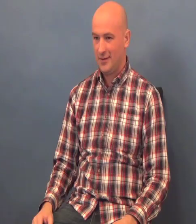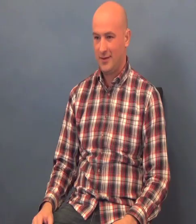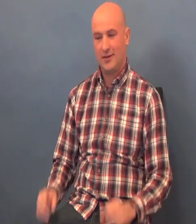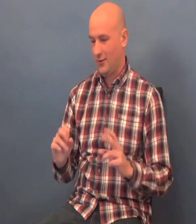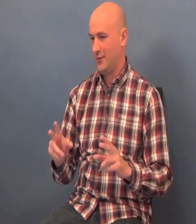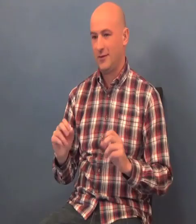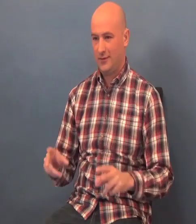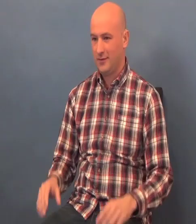Okej, okej.